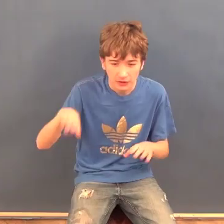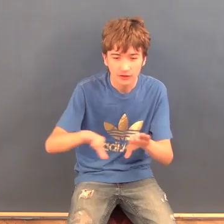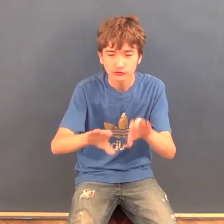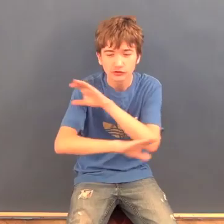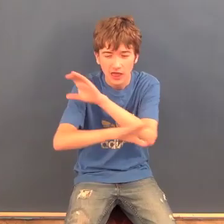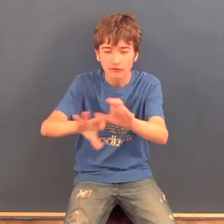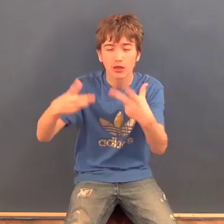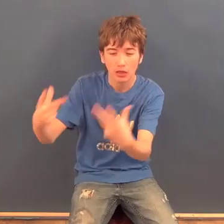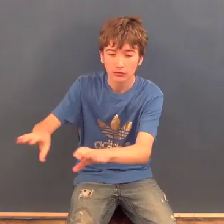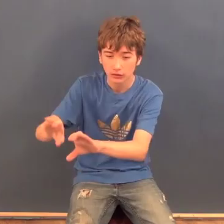Obok leży pień drzewa.